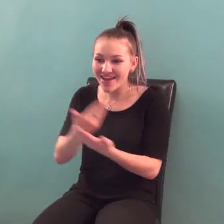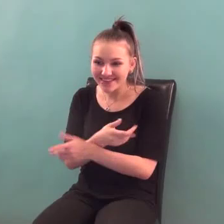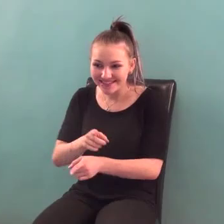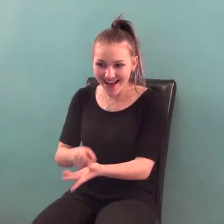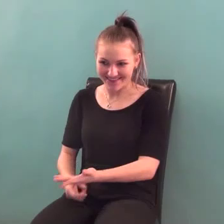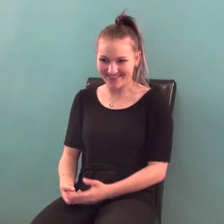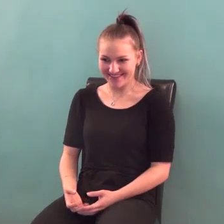Nowy znak.